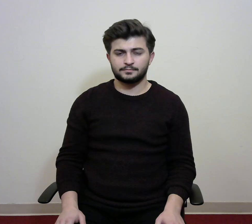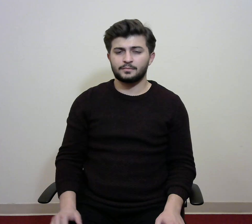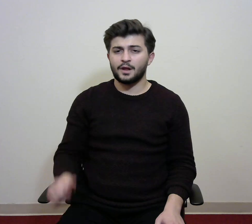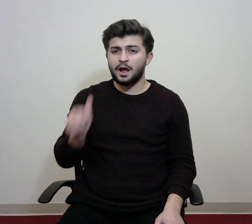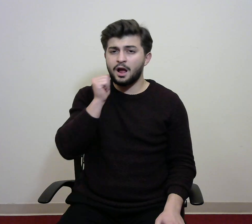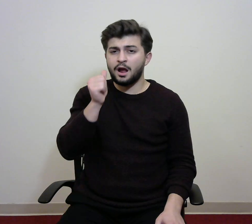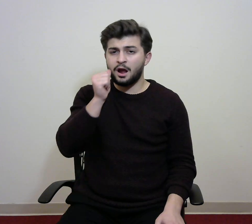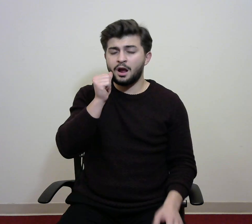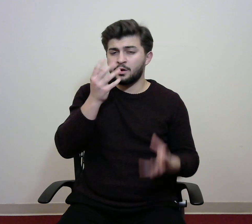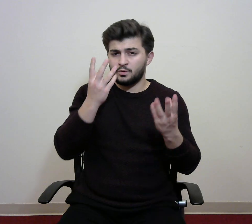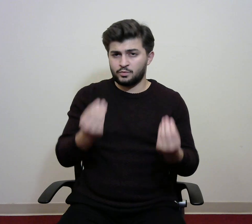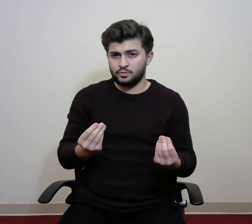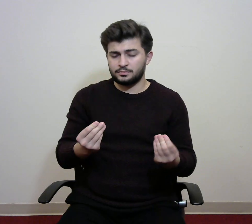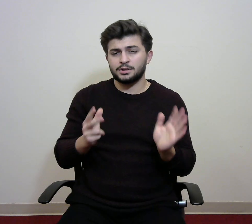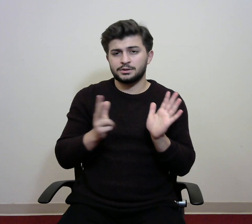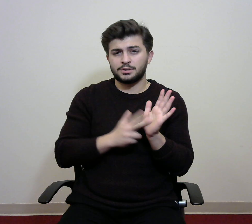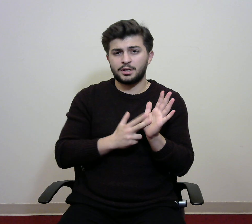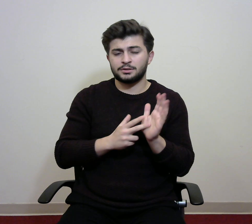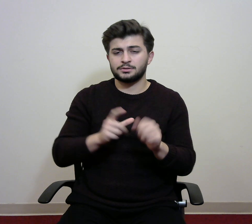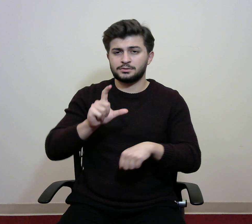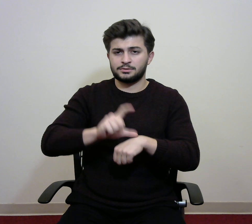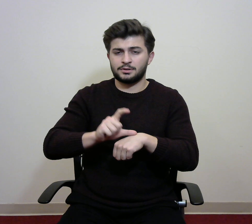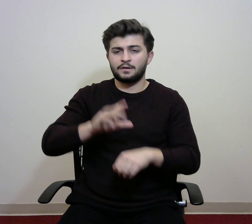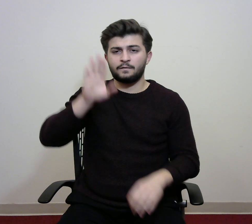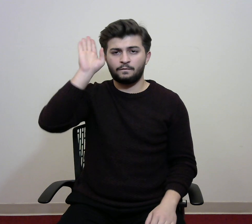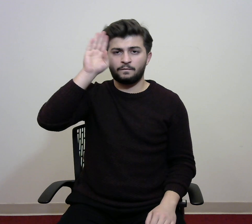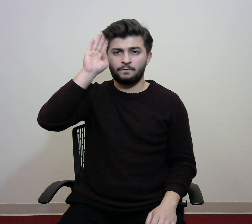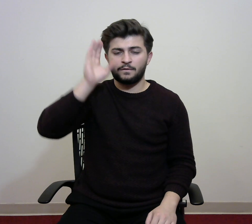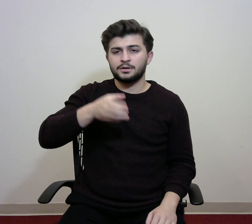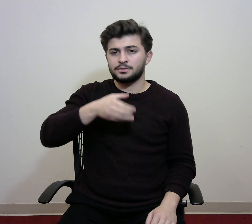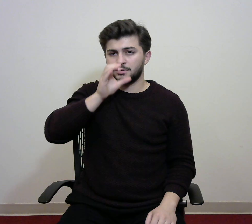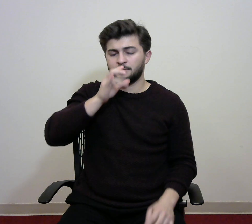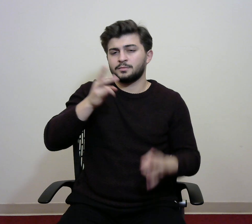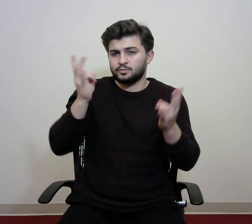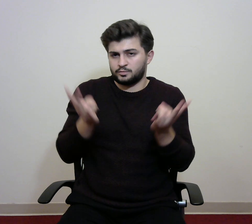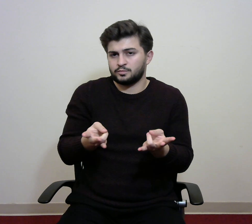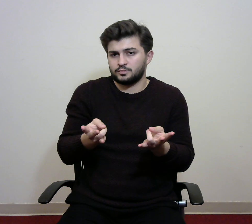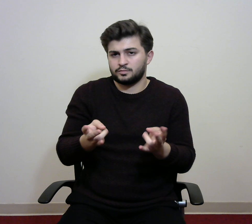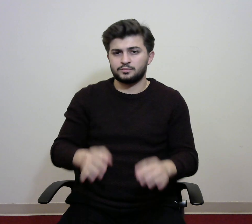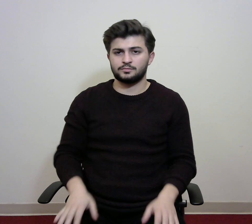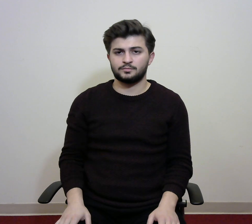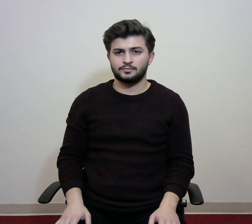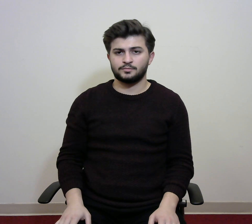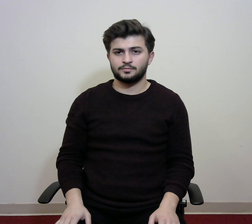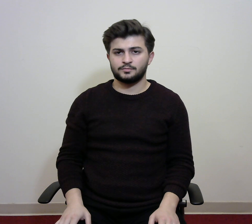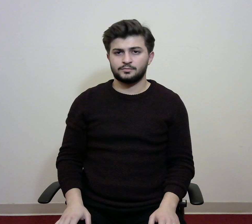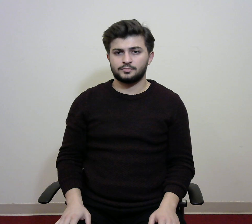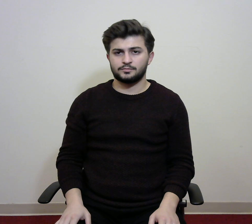Hər gün 8 stəkan su içmək lazımdır